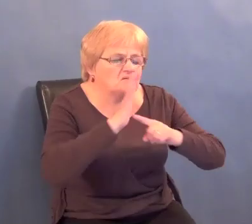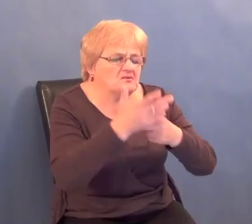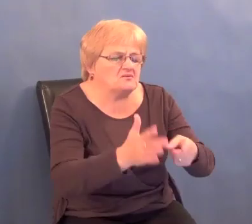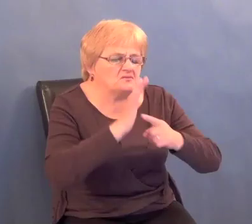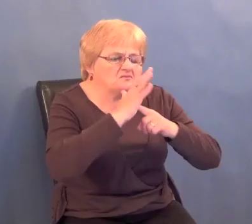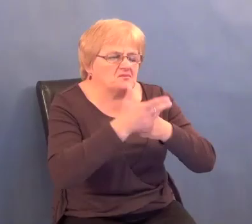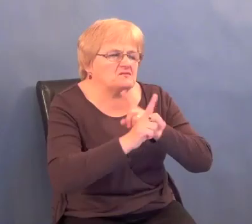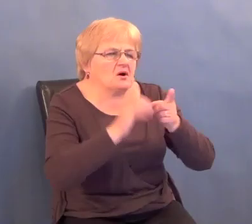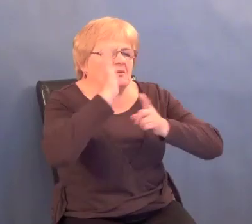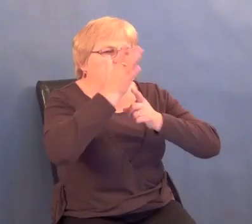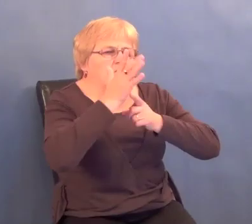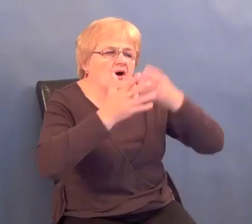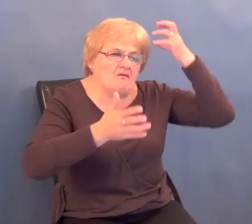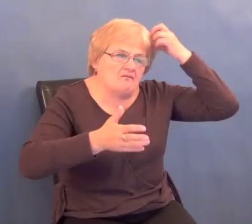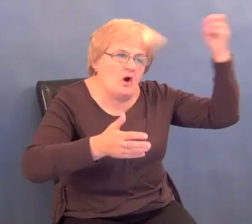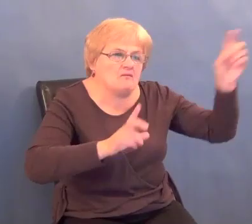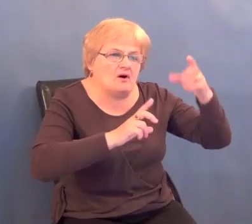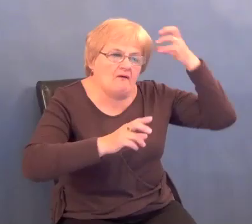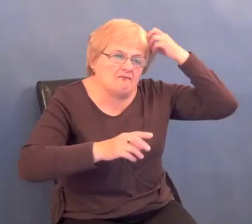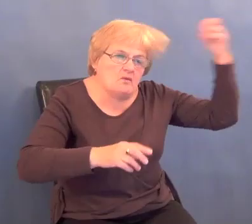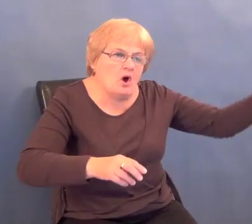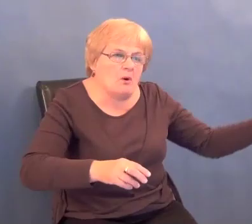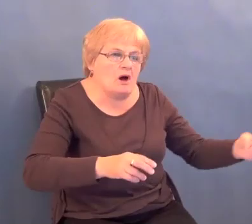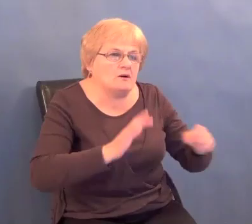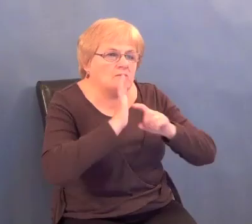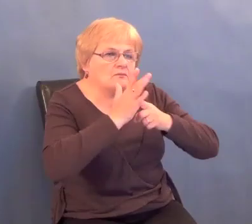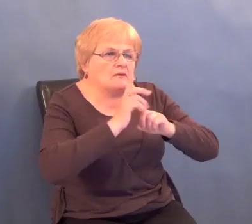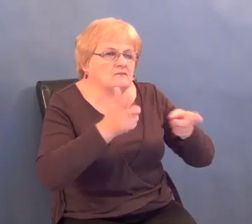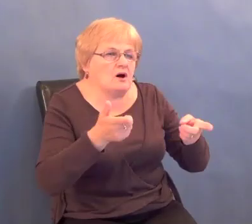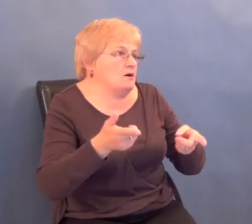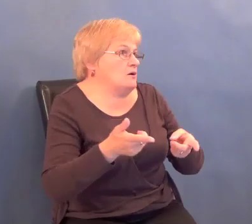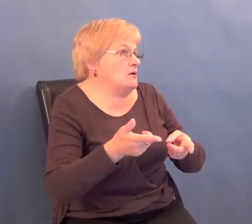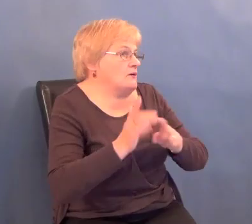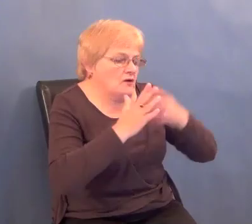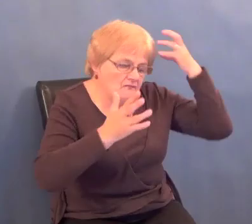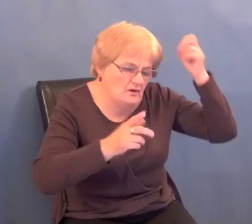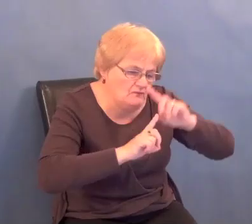Nie wolno stać przy wiatraku, ponieważ wiatrak może wyrwać włosy.